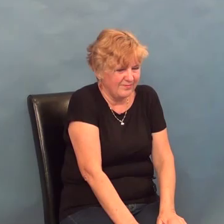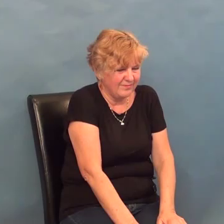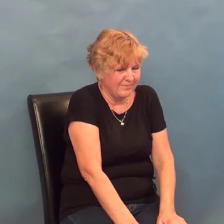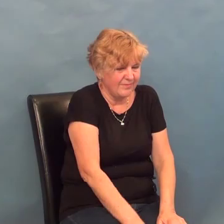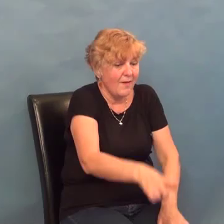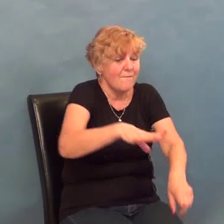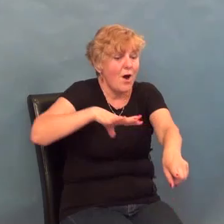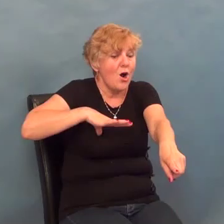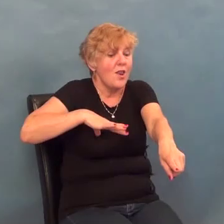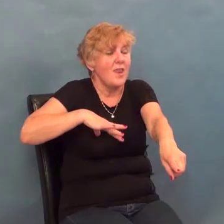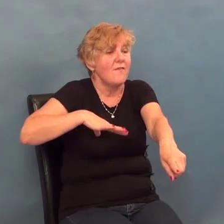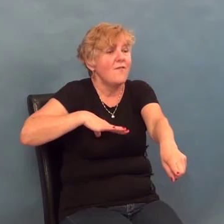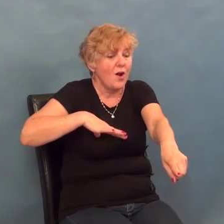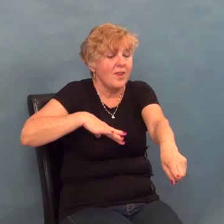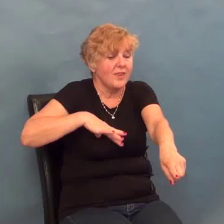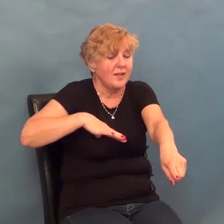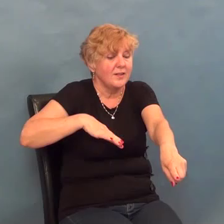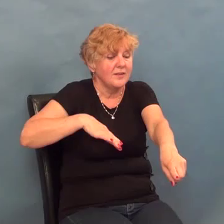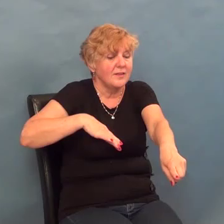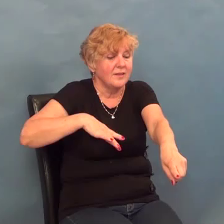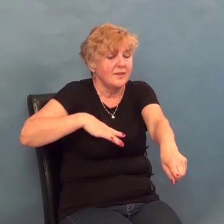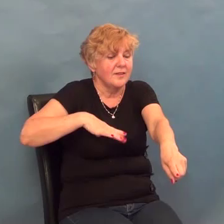Wolny.